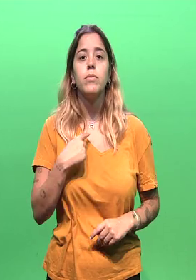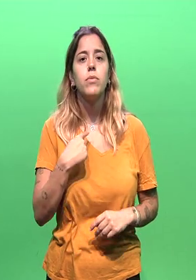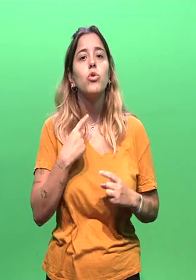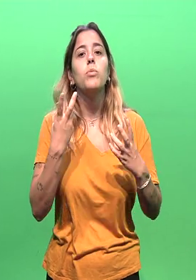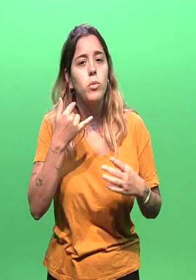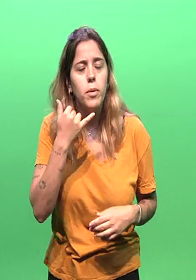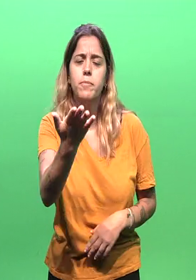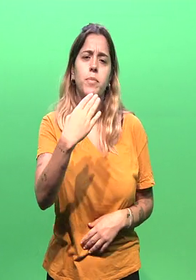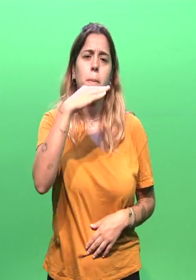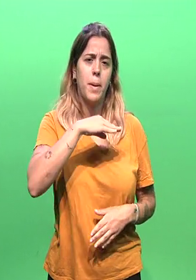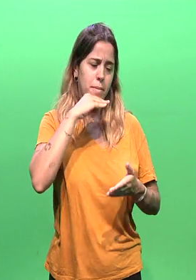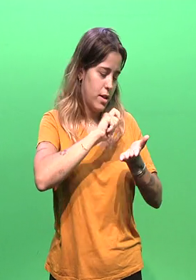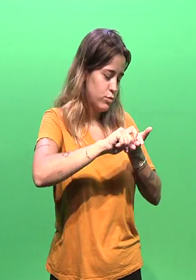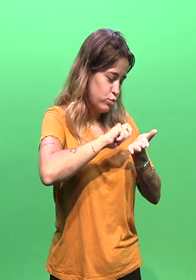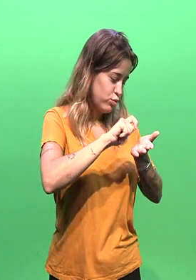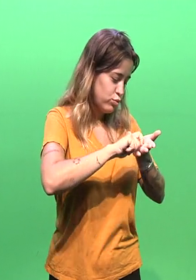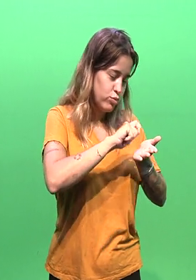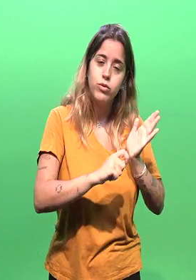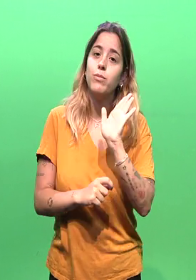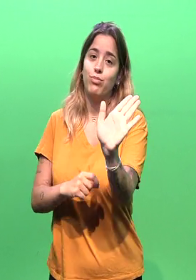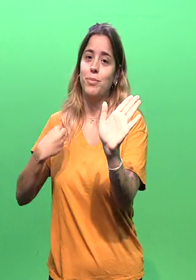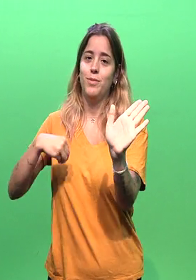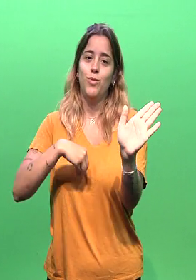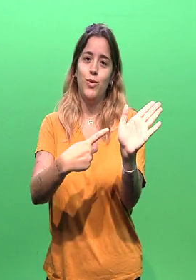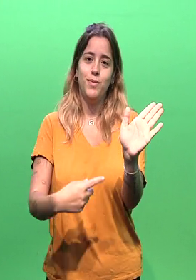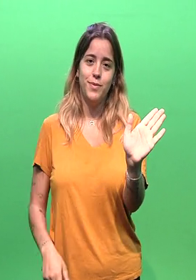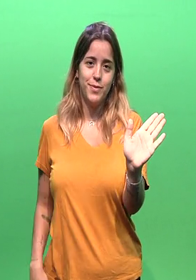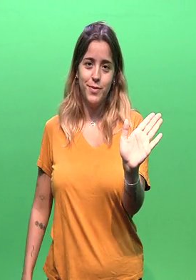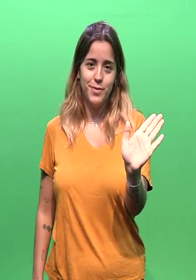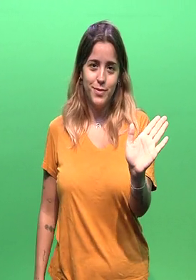El meu número de mòbil? Dona'm un full, és aquest.